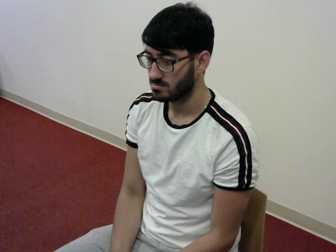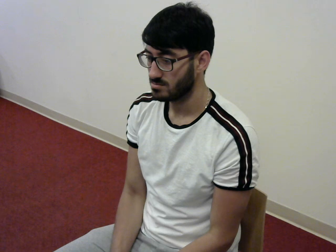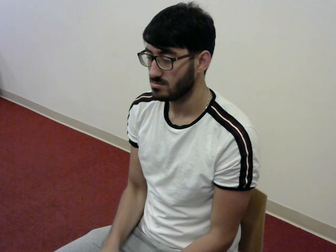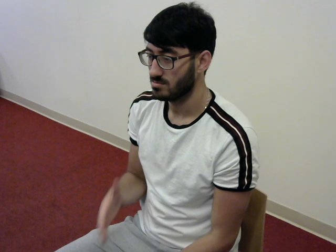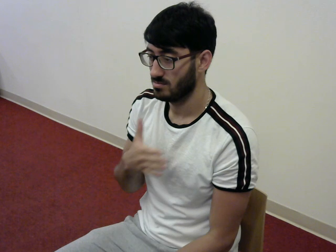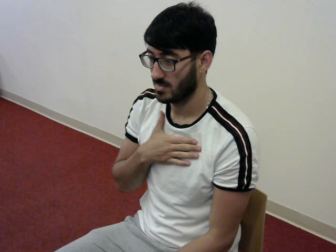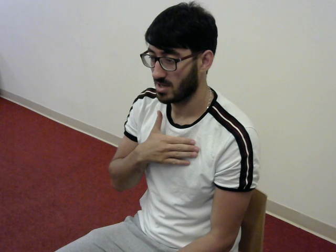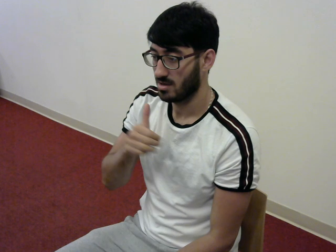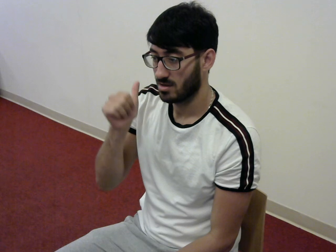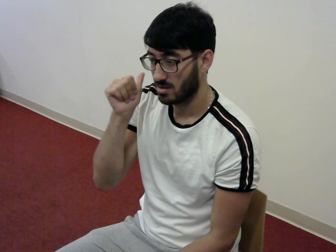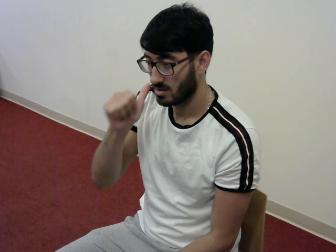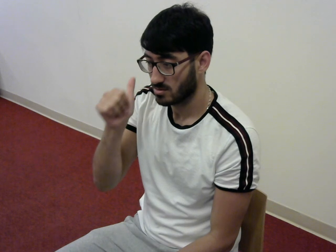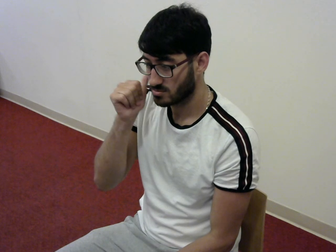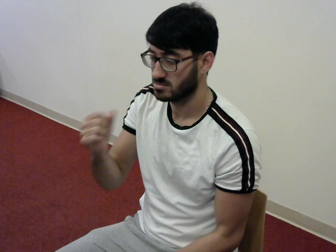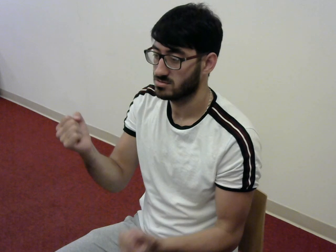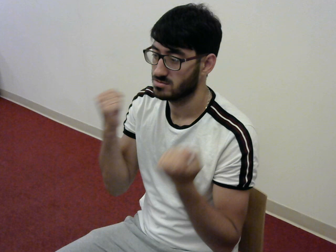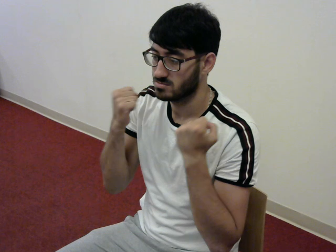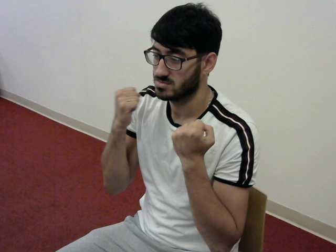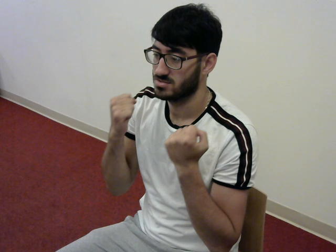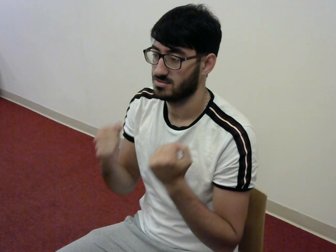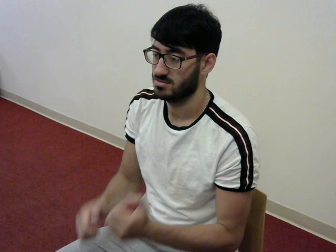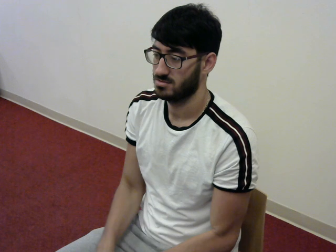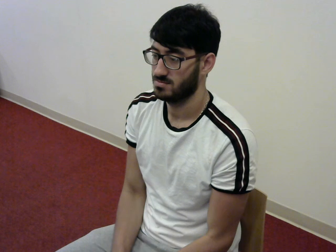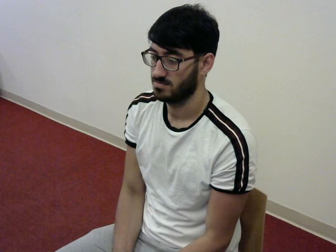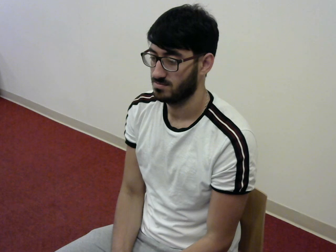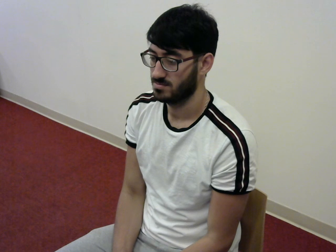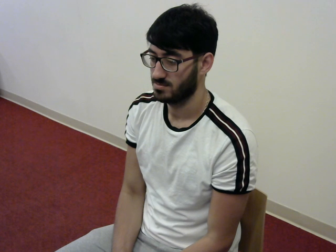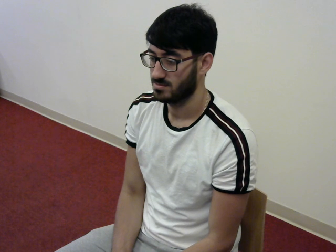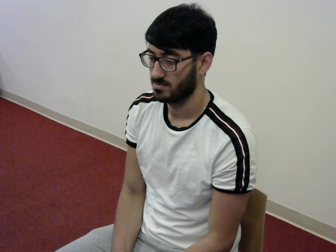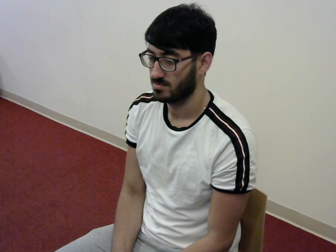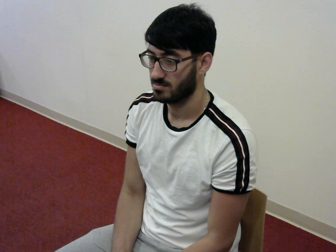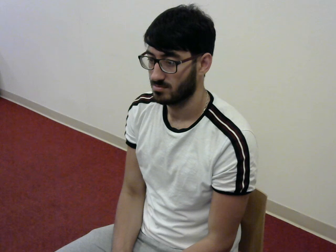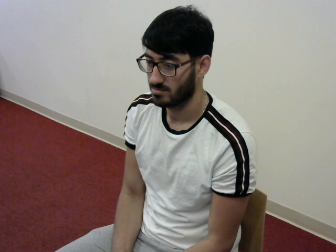Mən hər gün idman edirəm